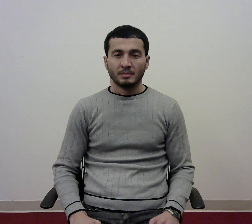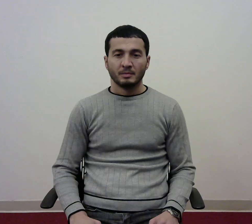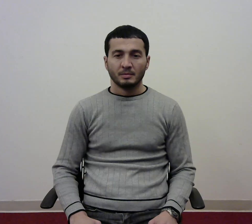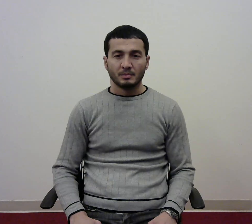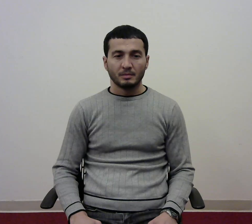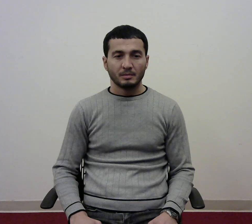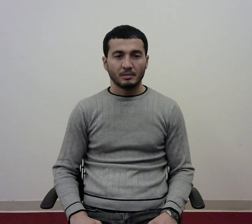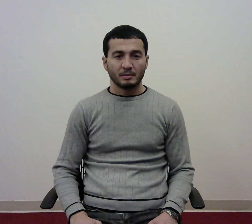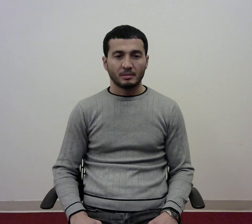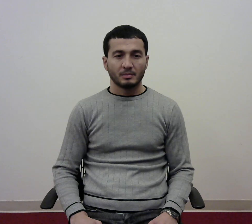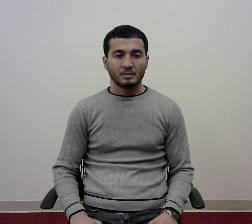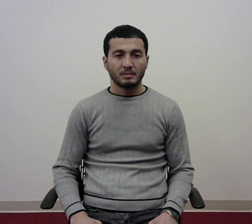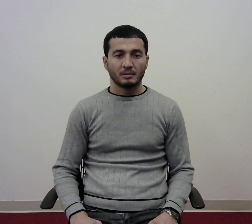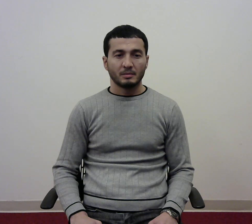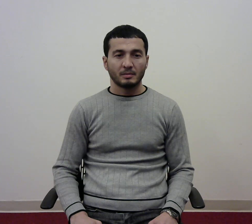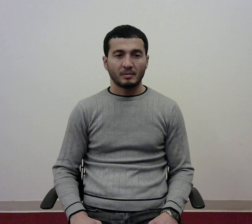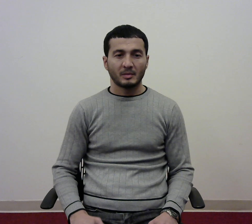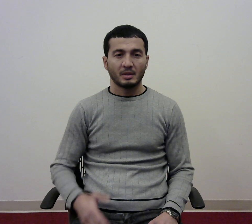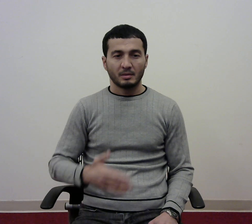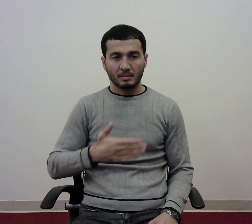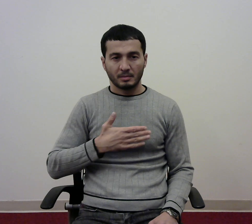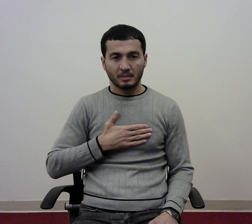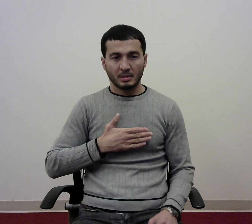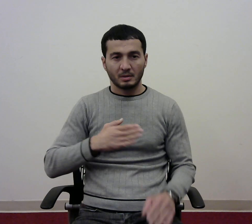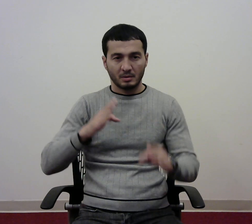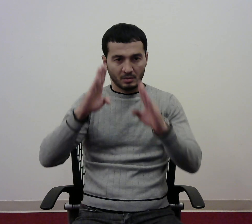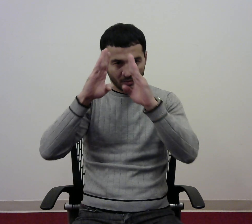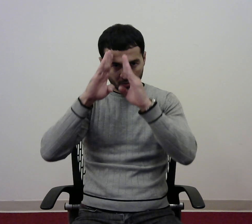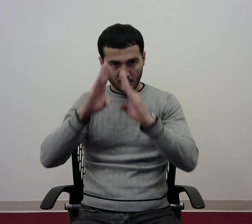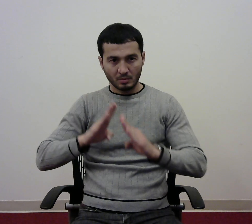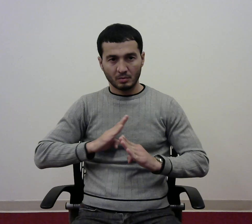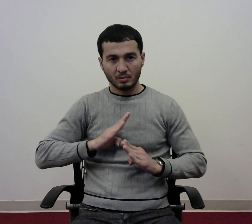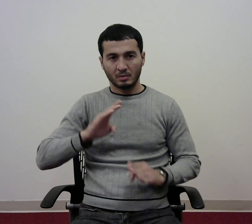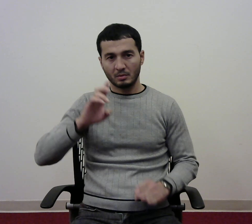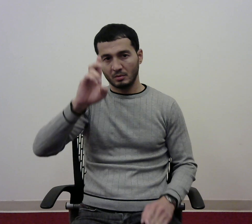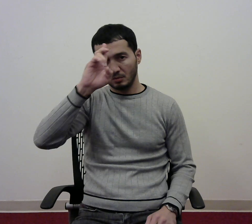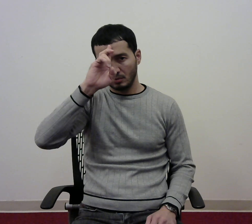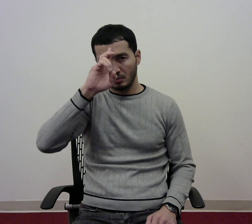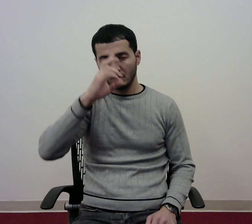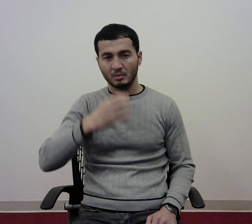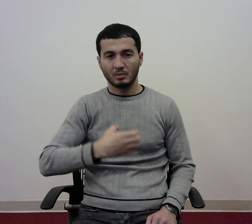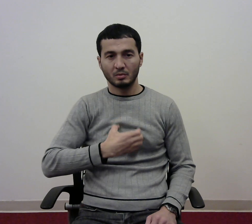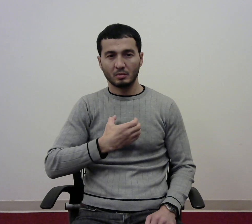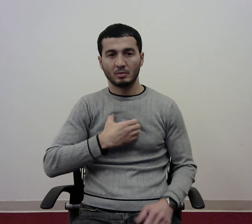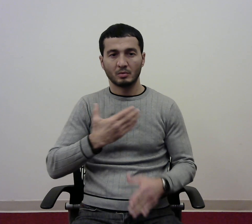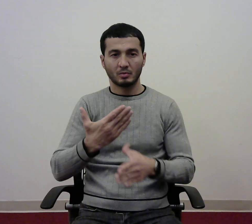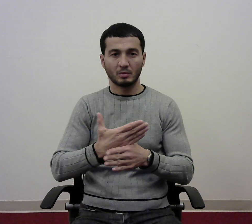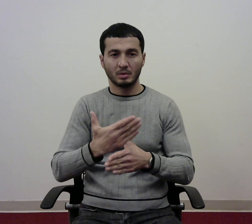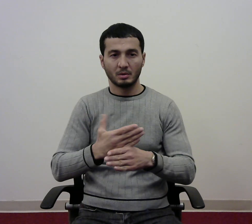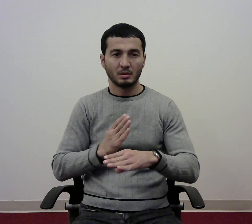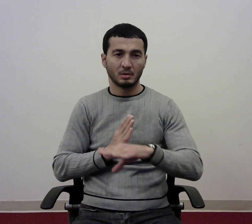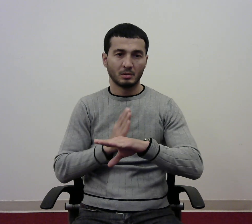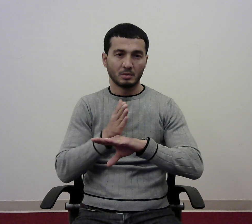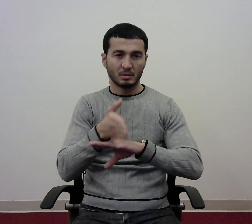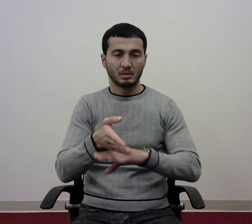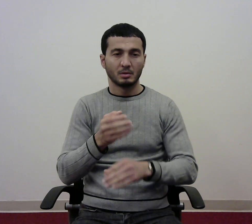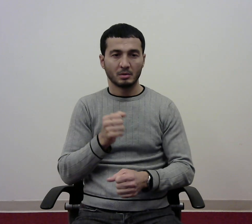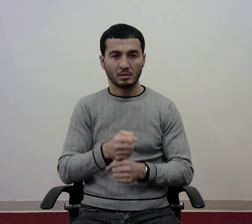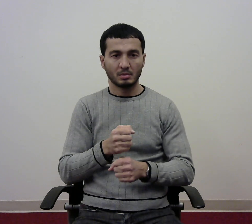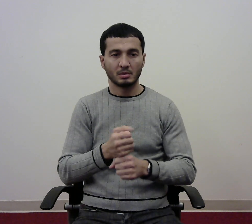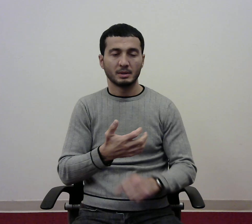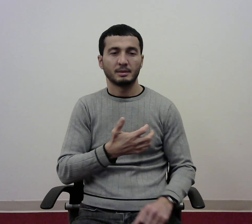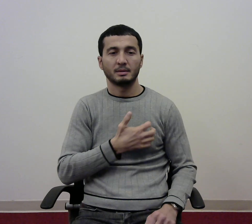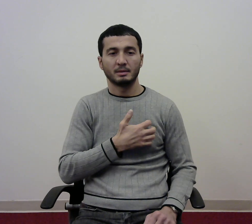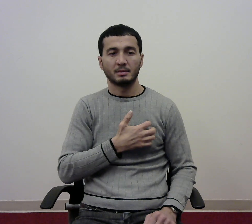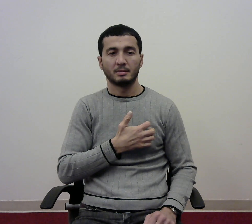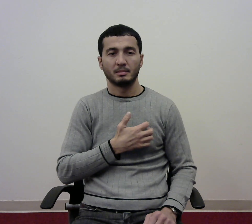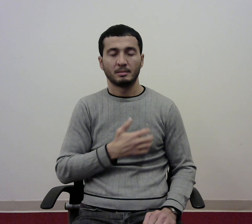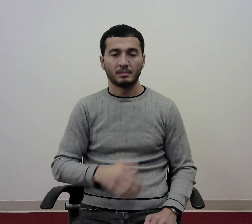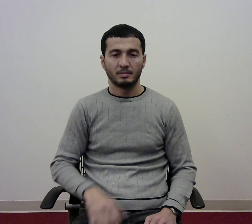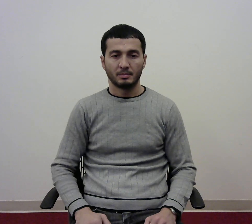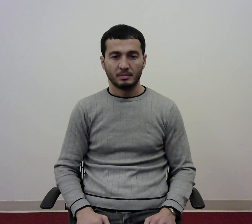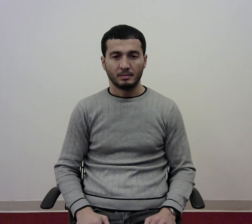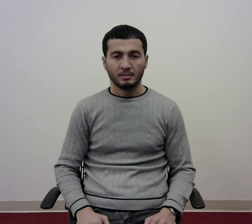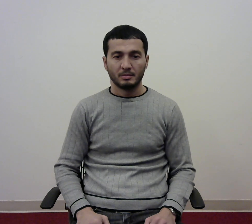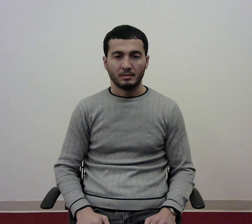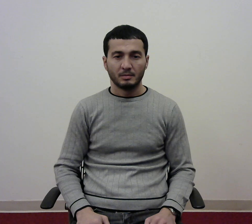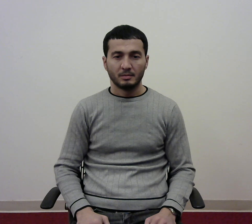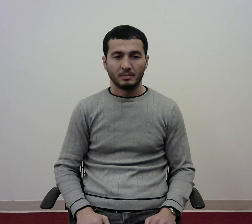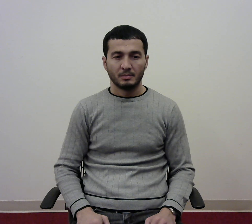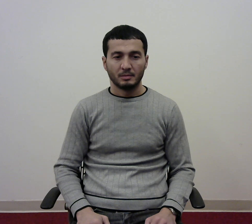Mən ünvanlı dövlət sosial yardımına müraciət etmək istəyirəm